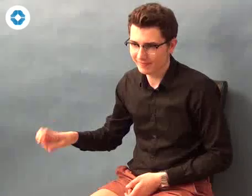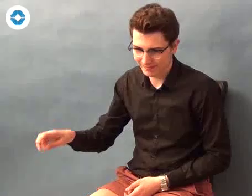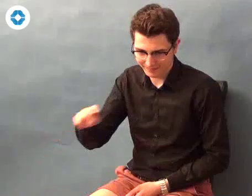Chłopiec odchodzi.